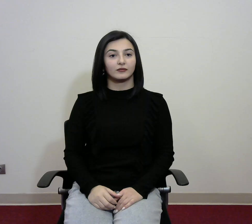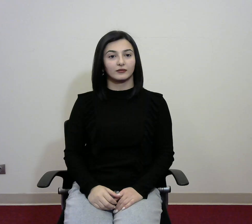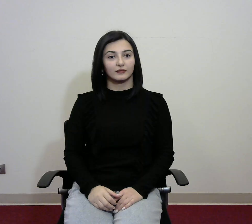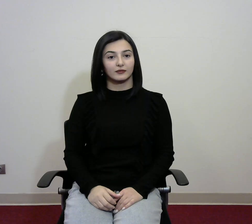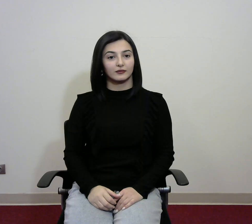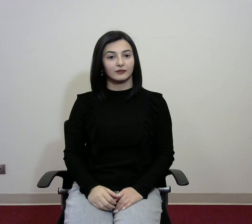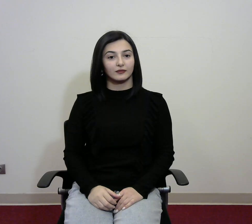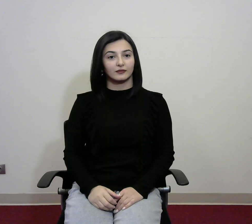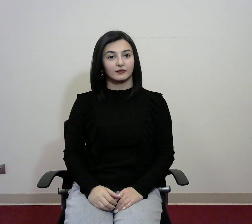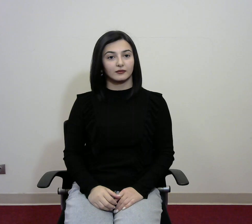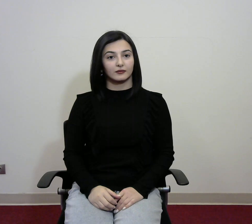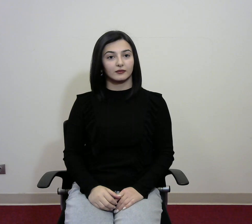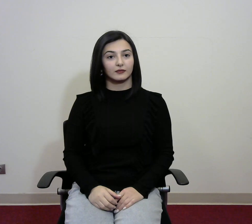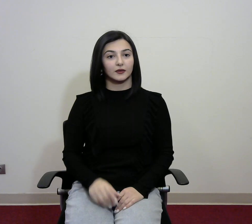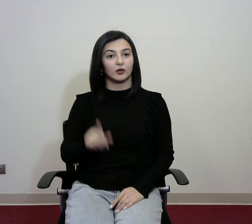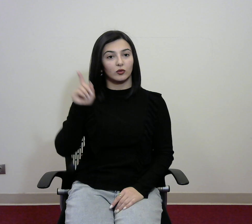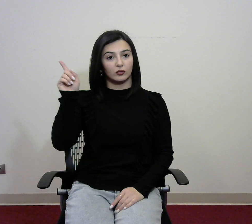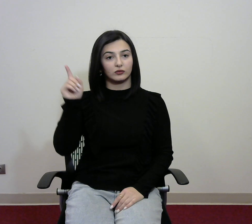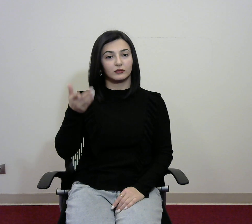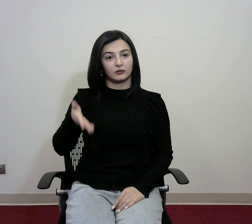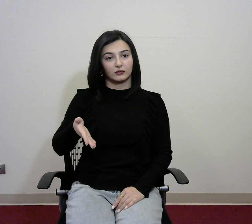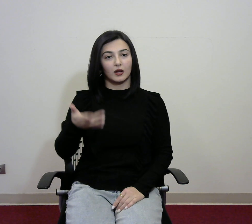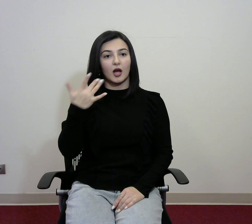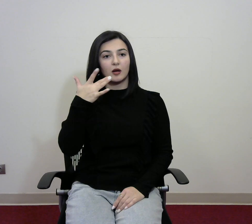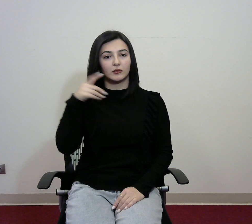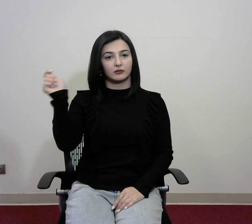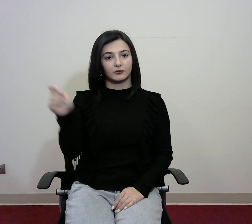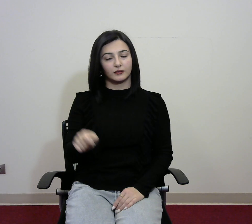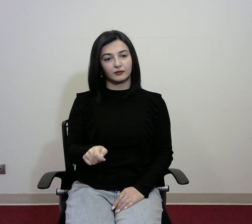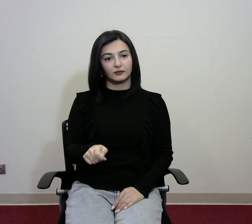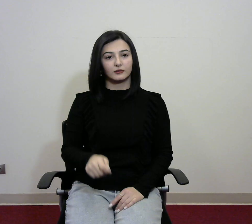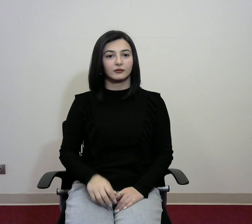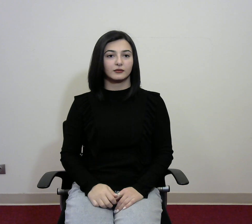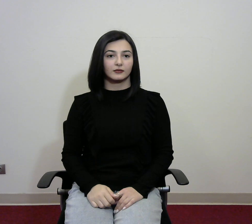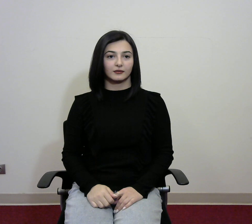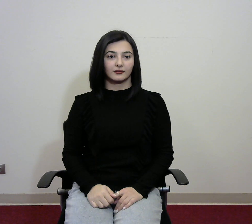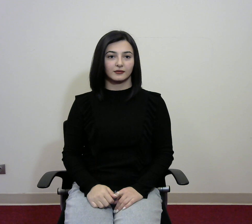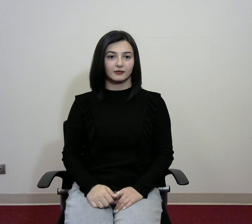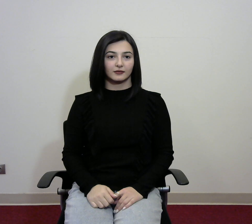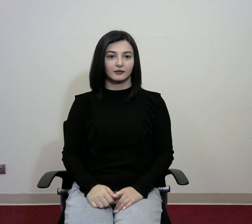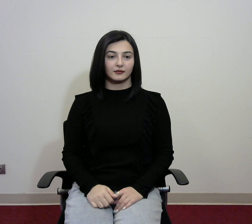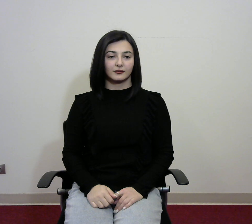O bura Amerikadan gəlib